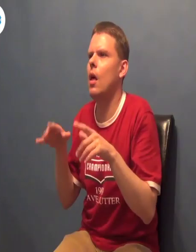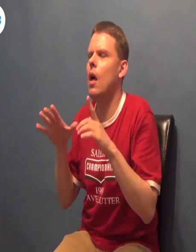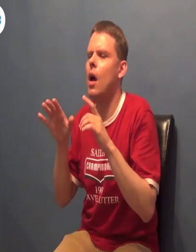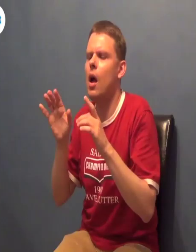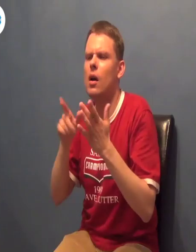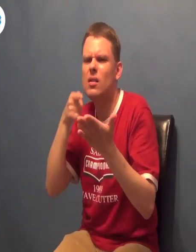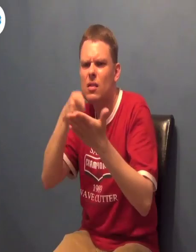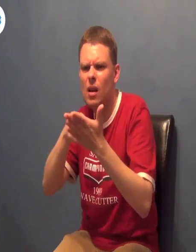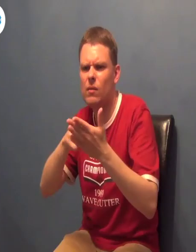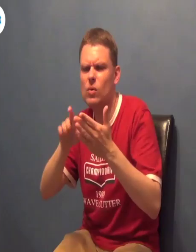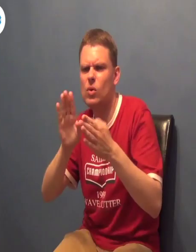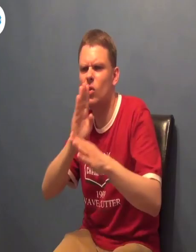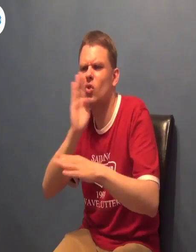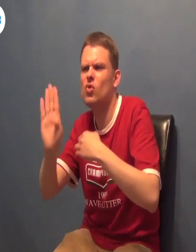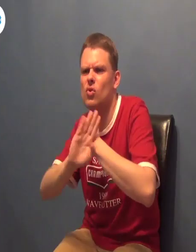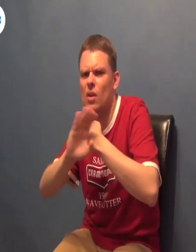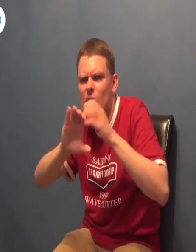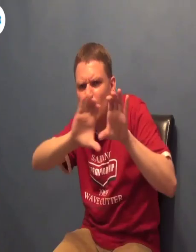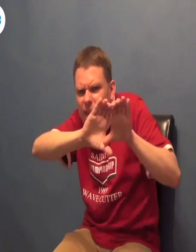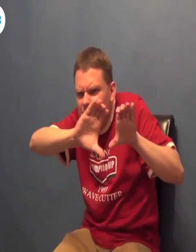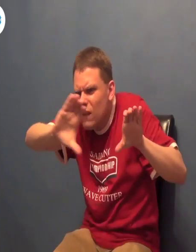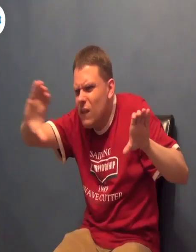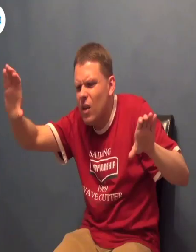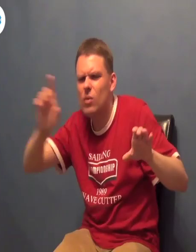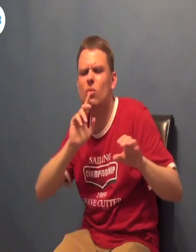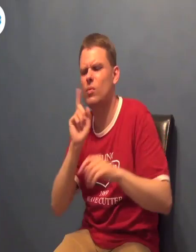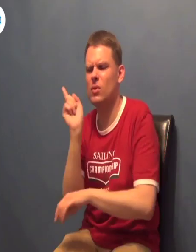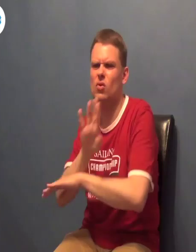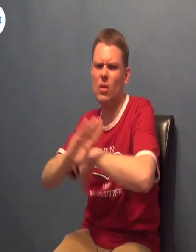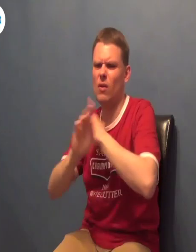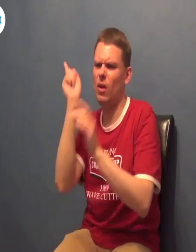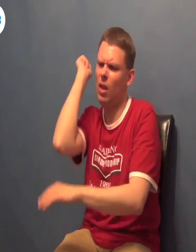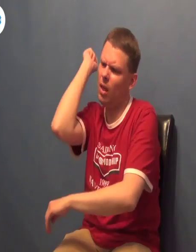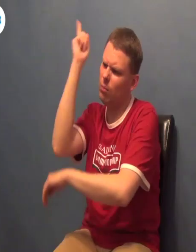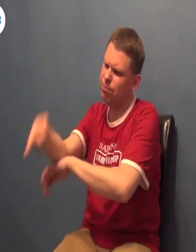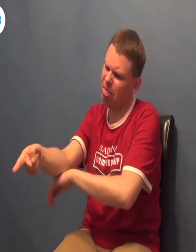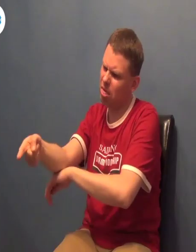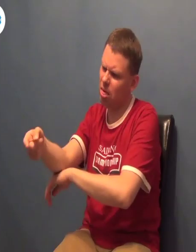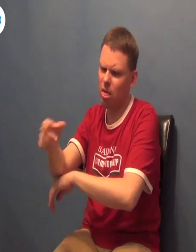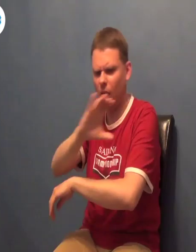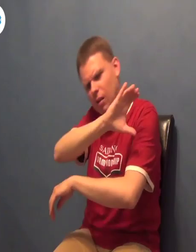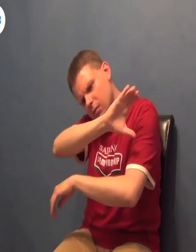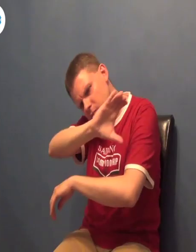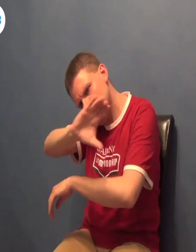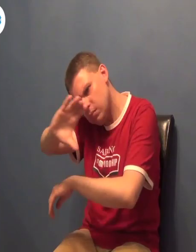Trafiają na drzewo, poziomo leżący pień, takie drzewo, co zostało ścięte i upadło na ziemię.